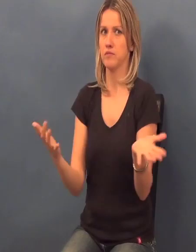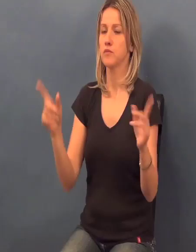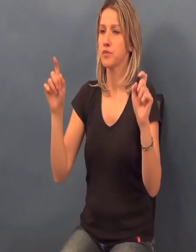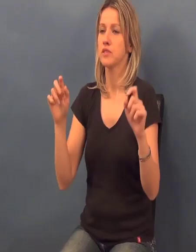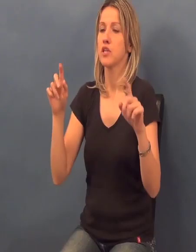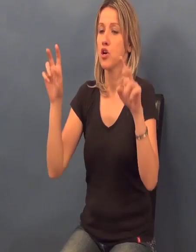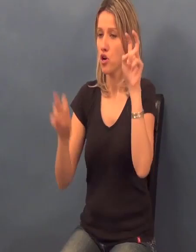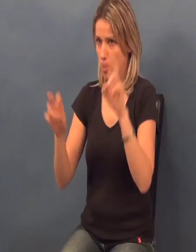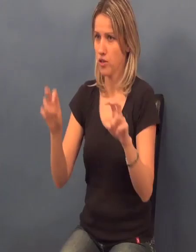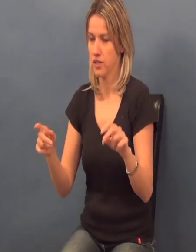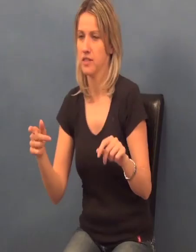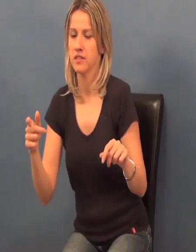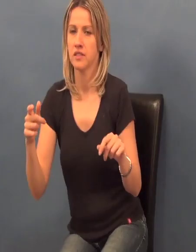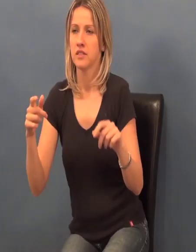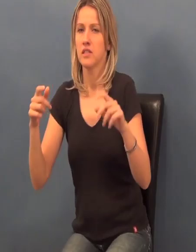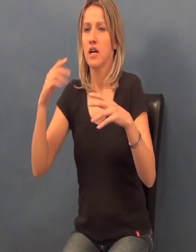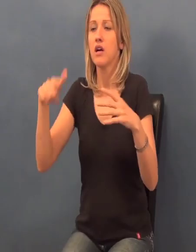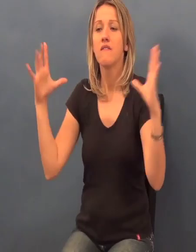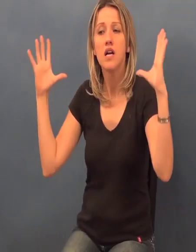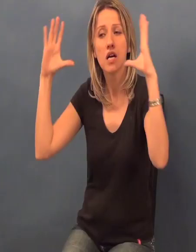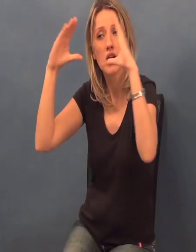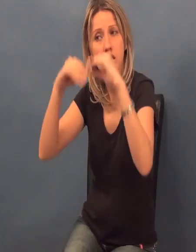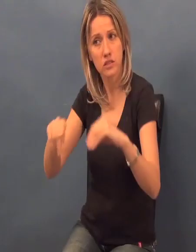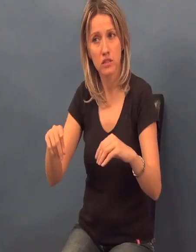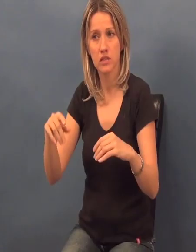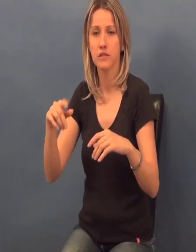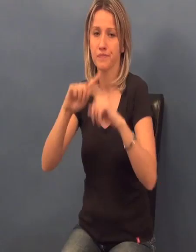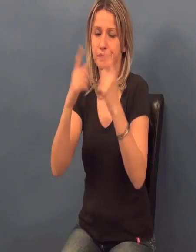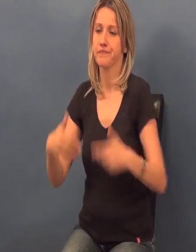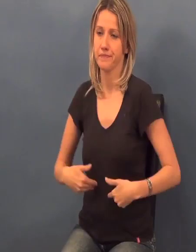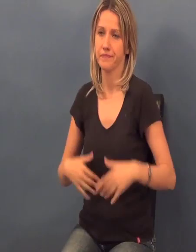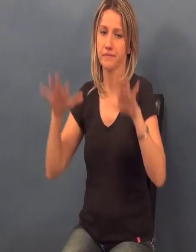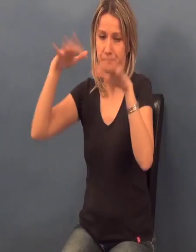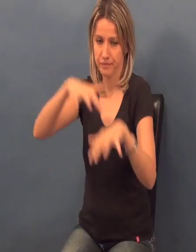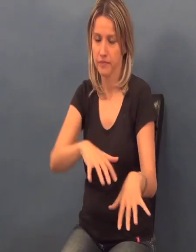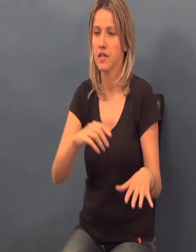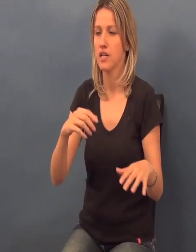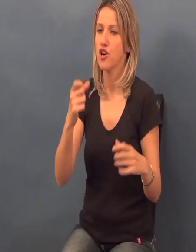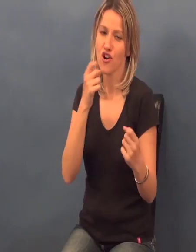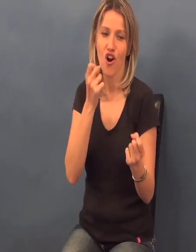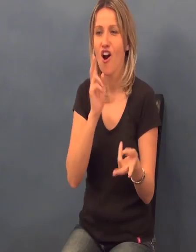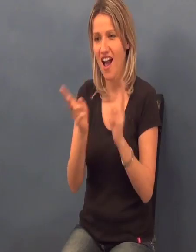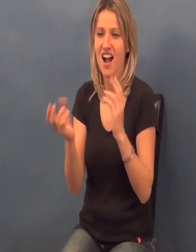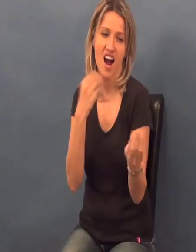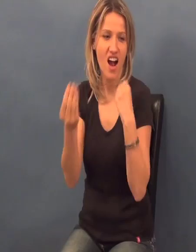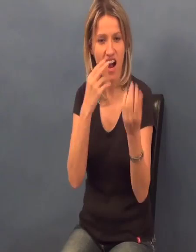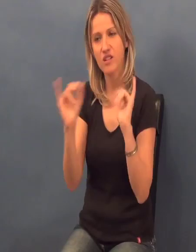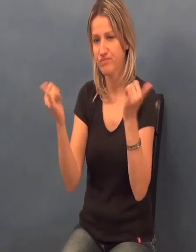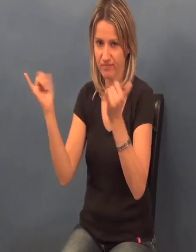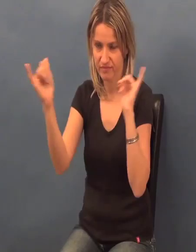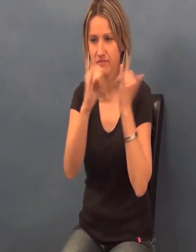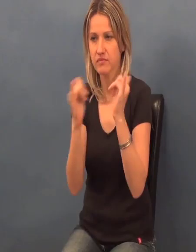Kwaterują się w hotelu. Wieczorem wszyscy są głodni. Idą na dół, jedzą kolację, rozmawiają.